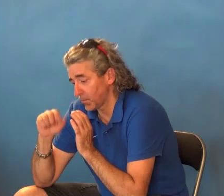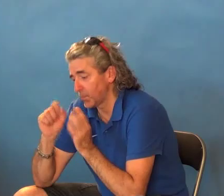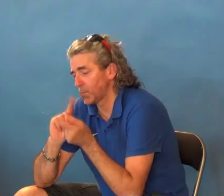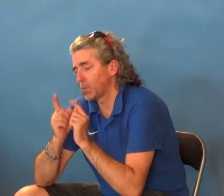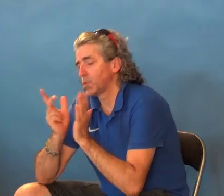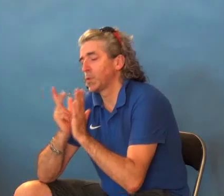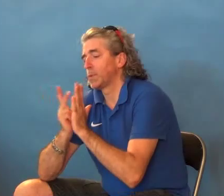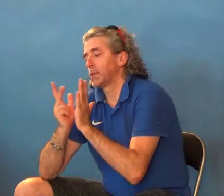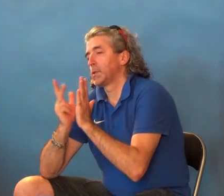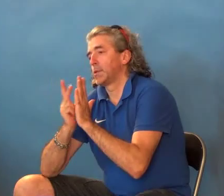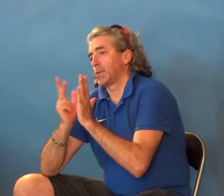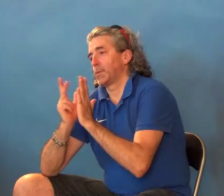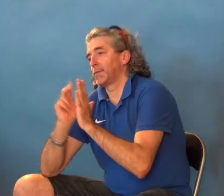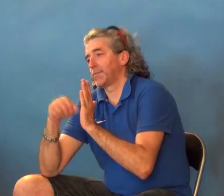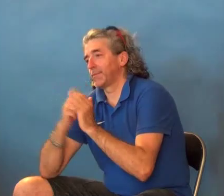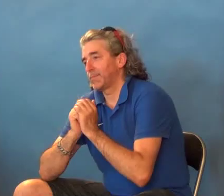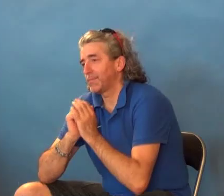Tak, spotkamy się osiemnastego.